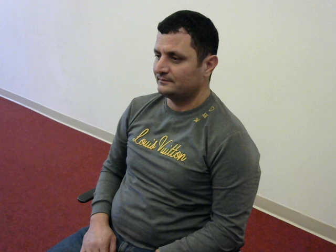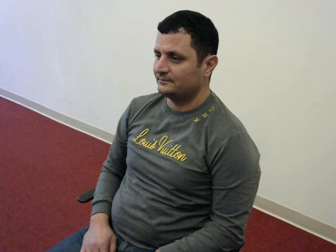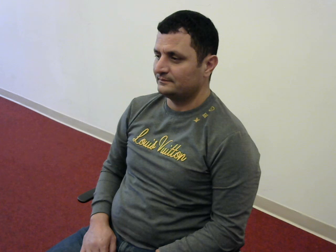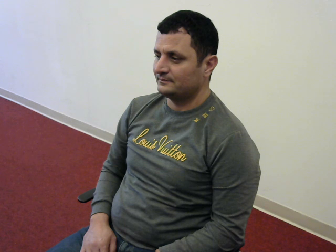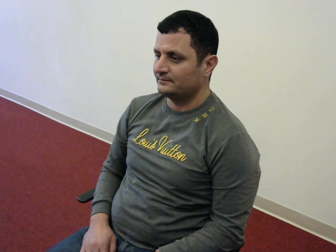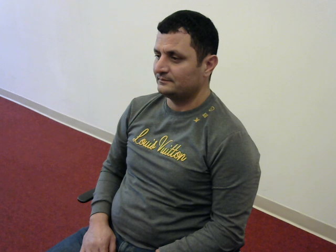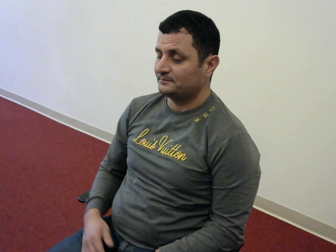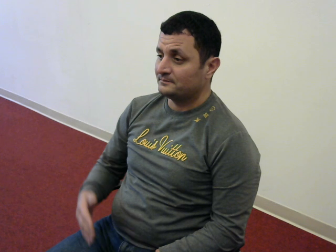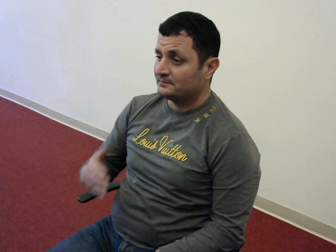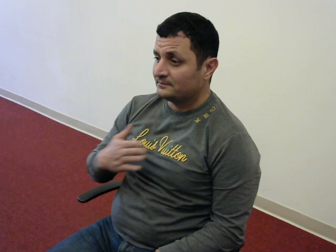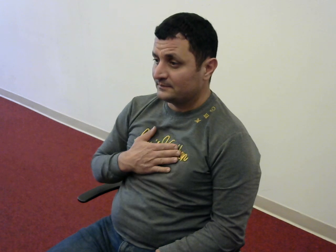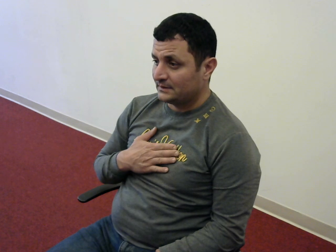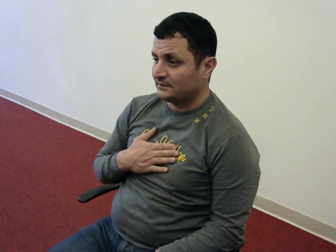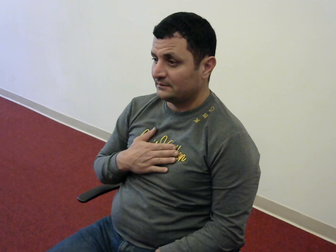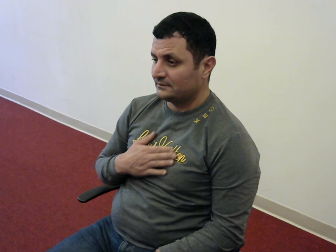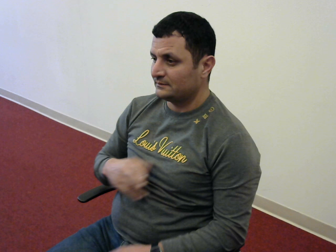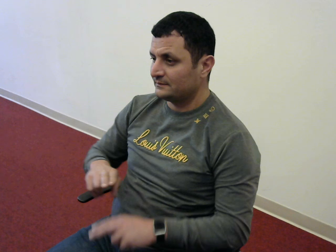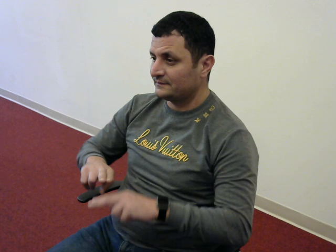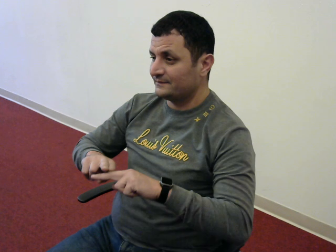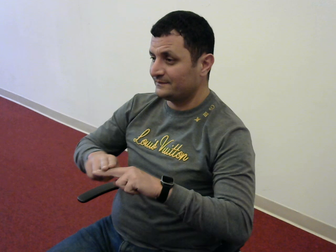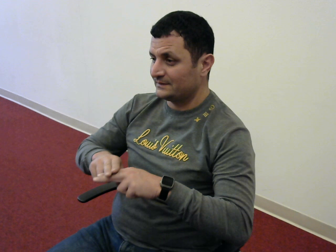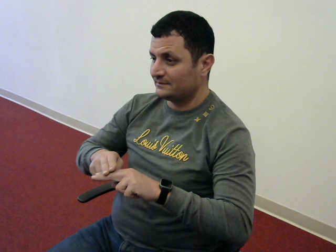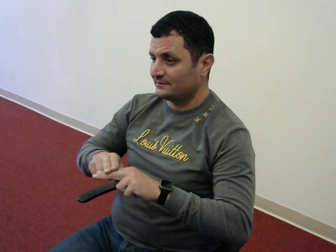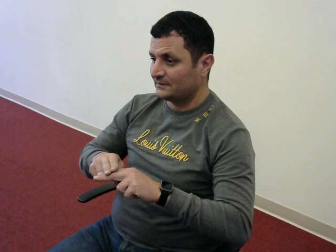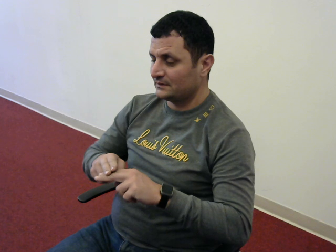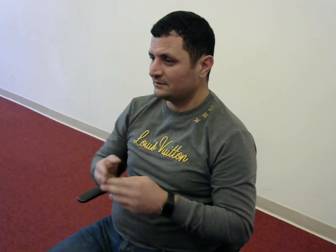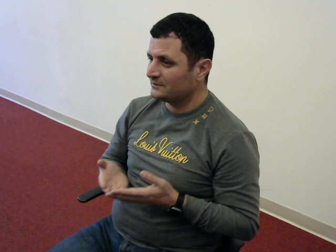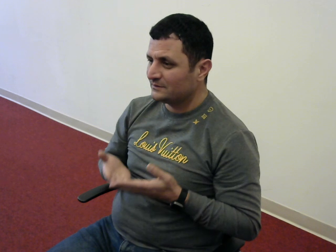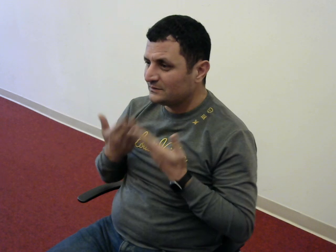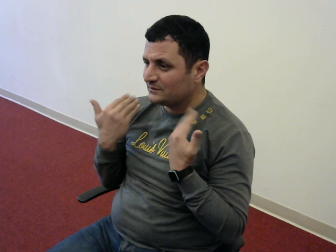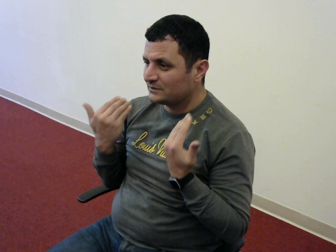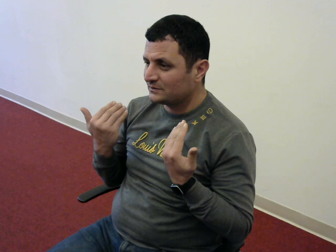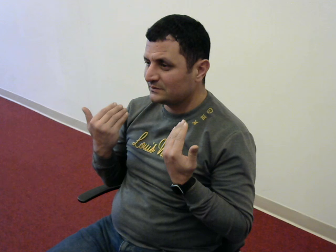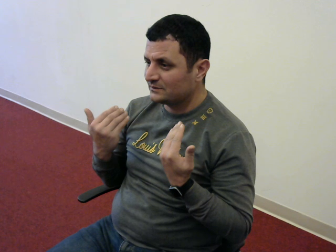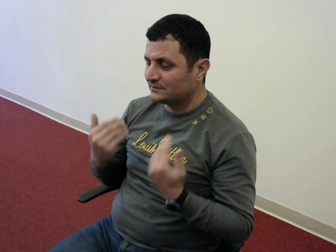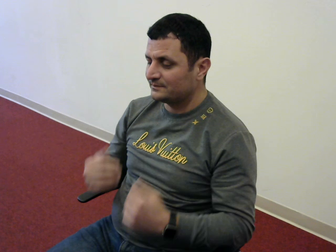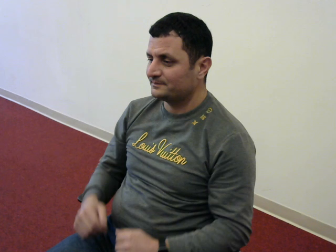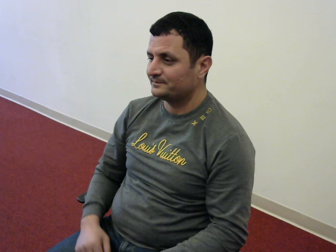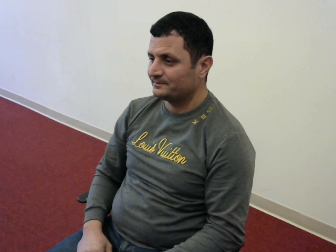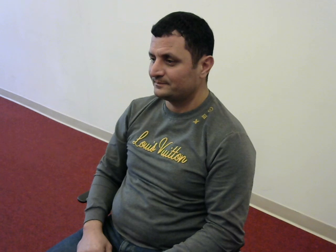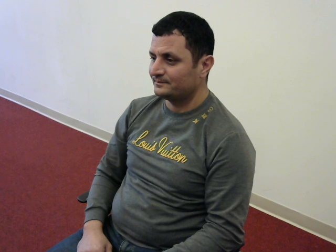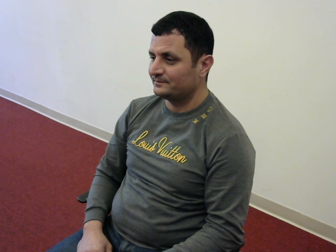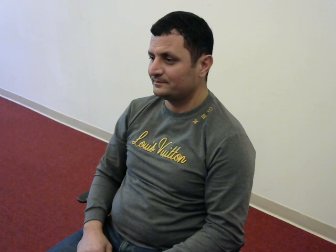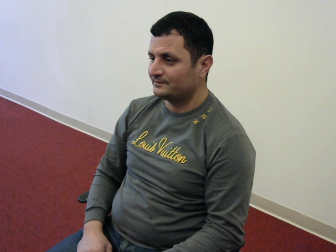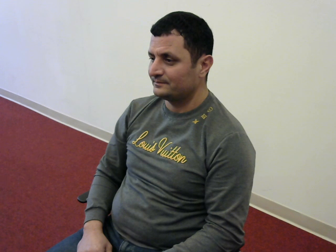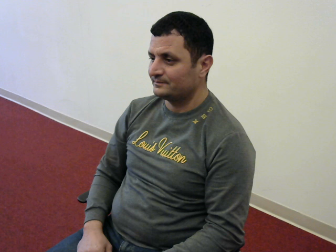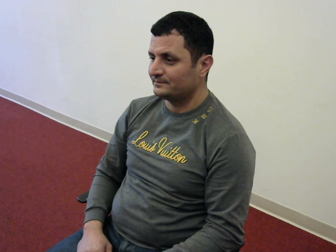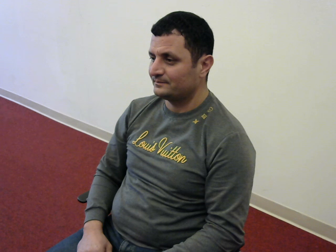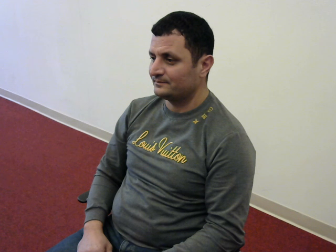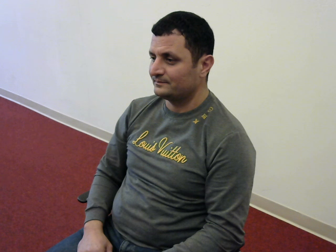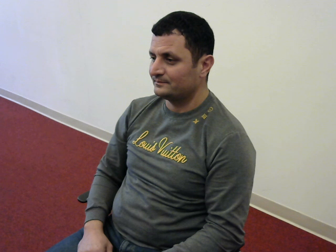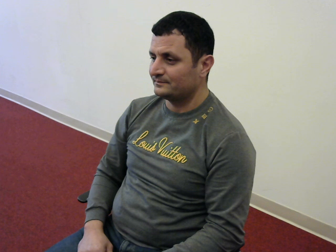Mənim şəxsiyyət vəsiqəm yoxdur